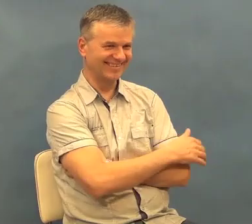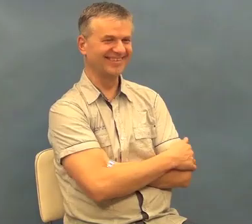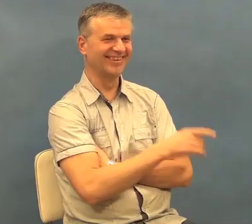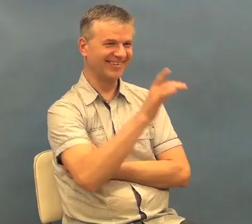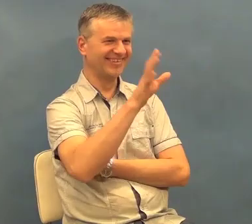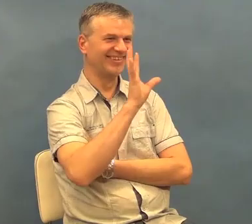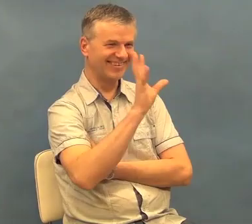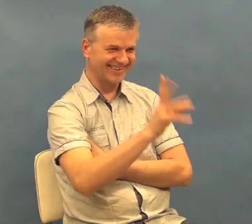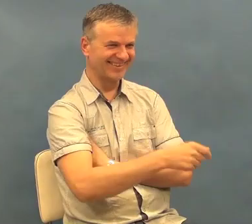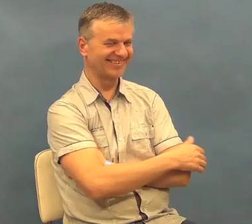To ładne.